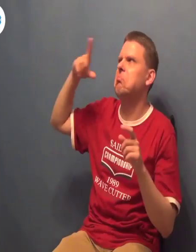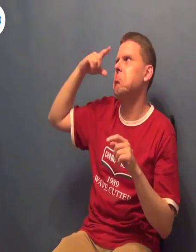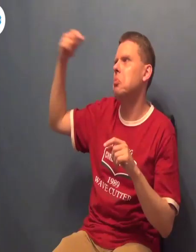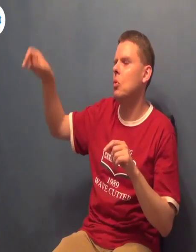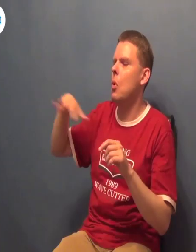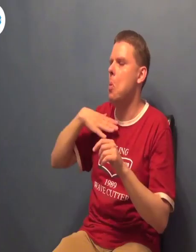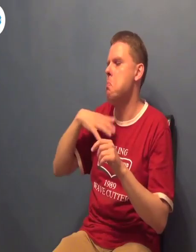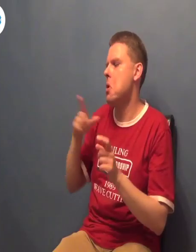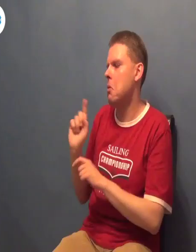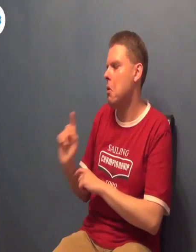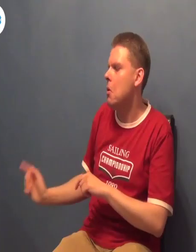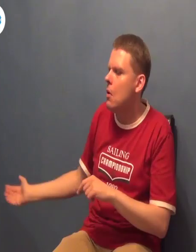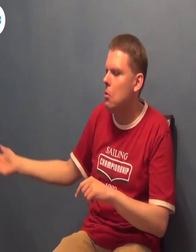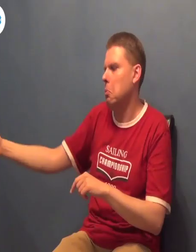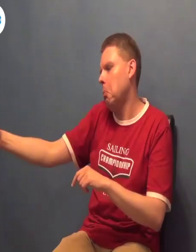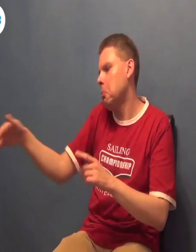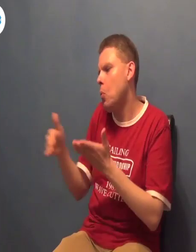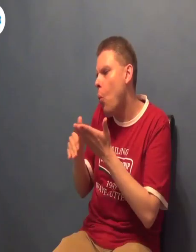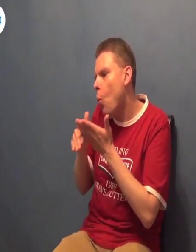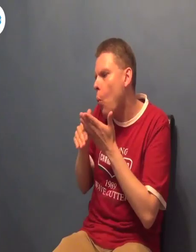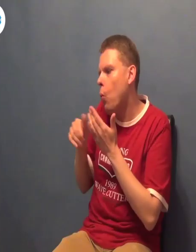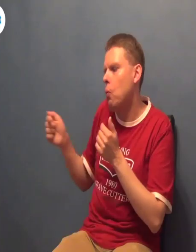Pies chowa się gdzieś.